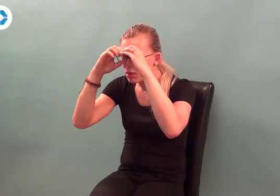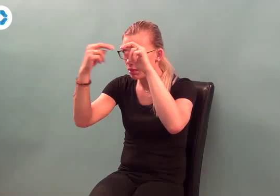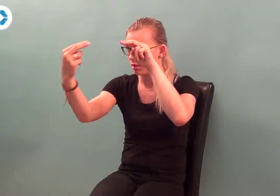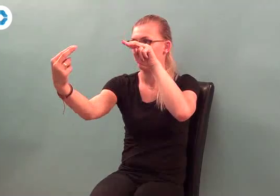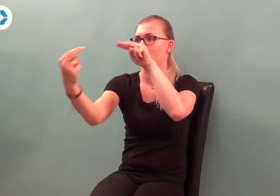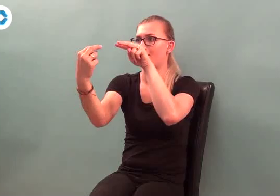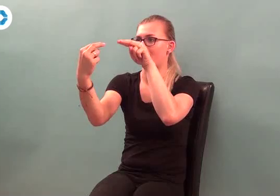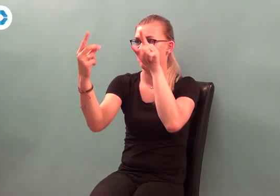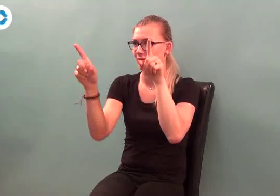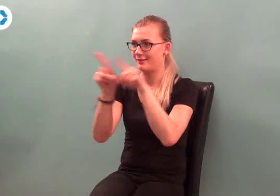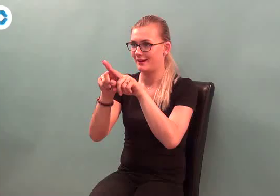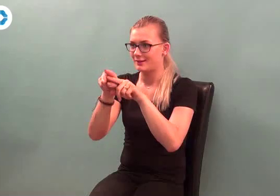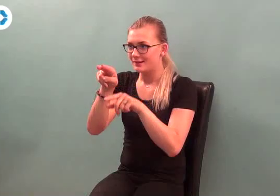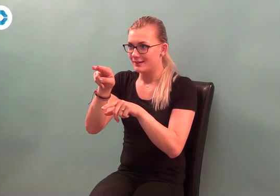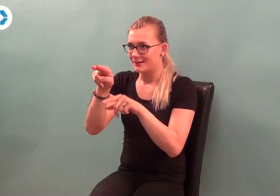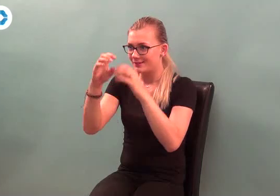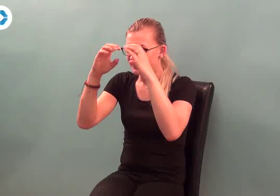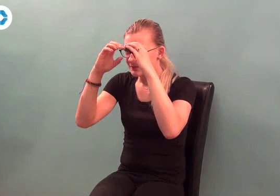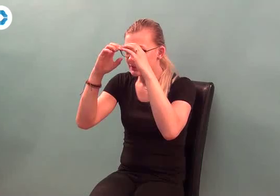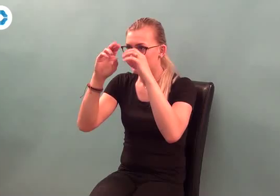Patrzą na siebie nawzajem.